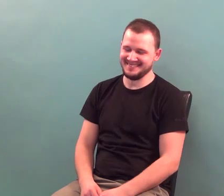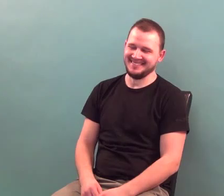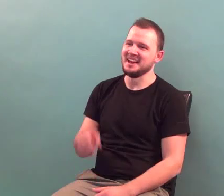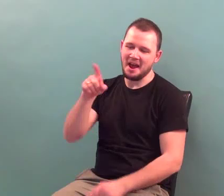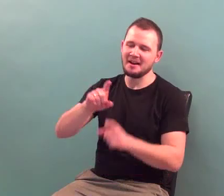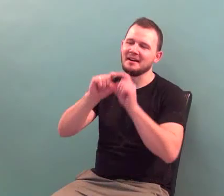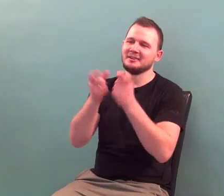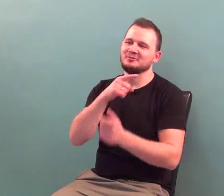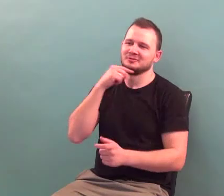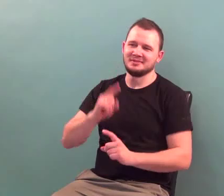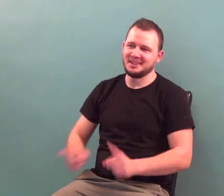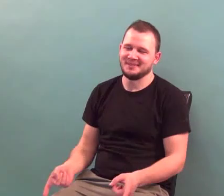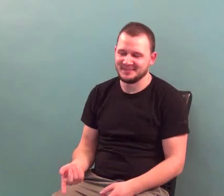Czerwone koło, to znaczy, że nie wolno.